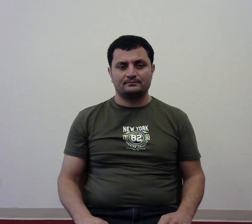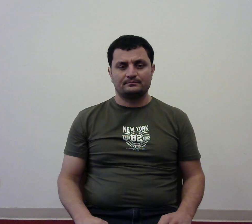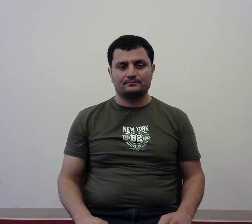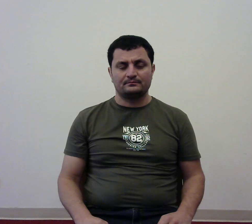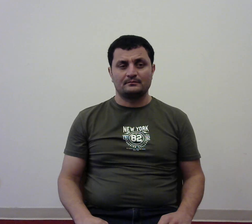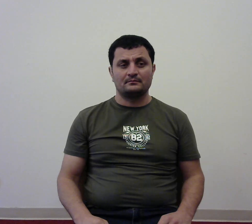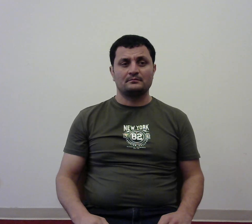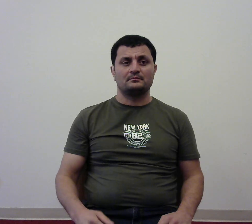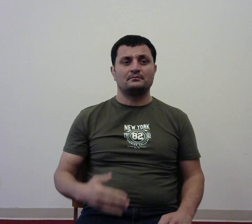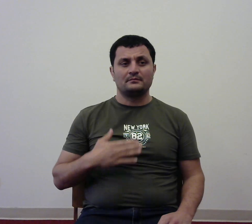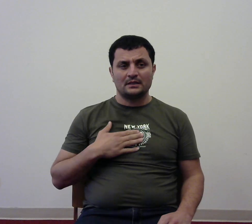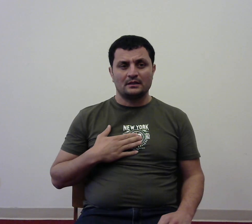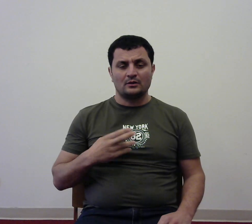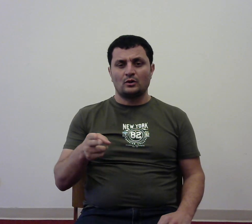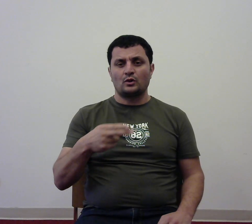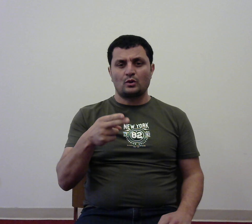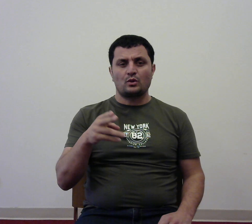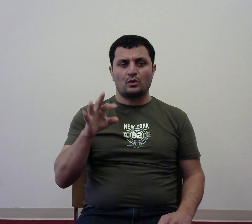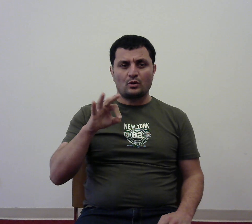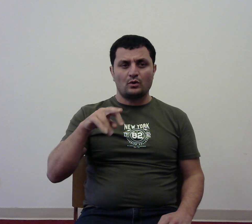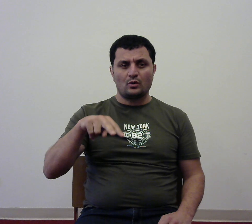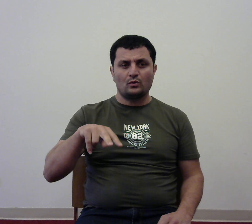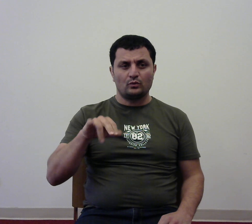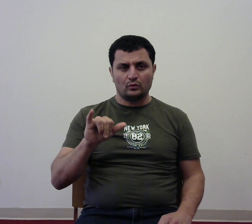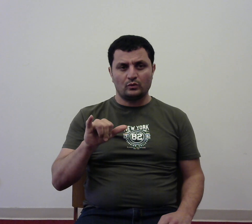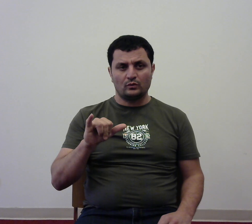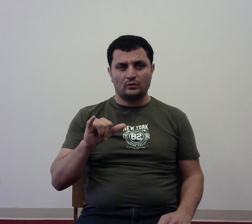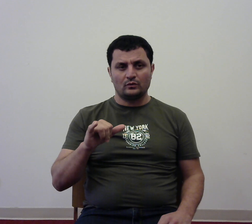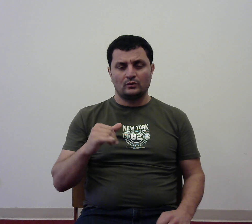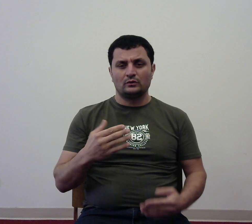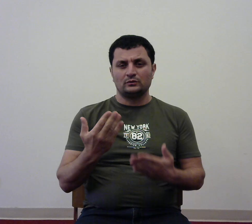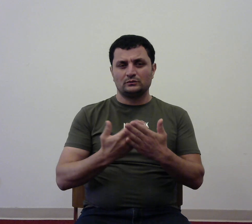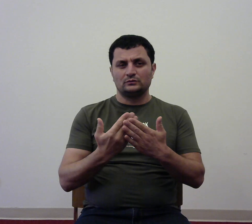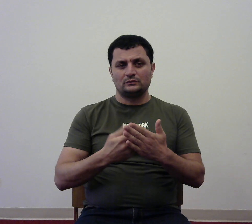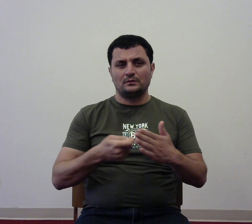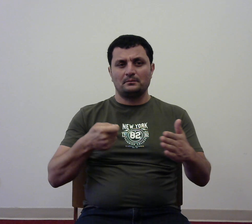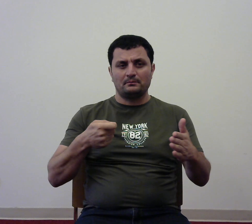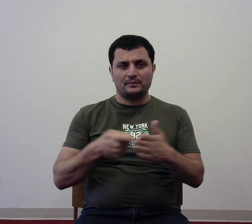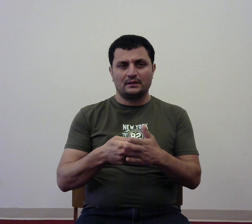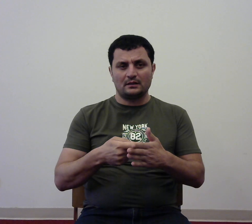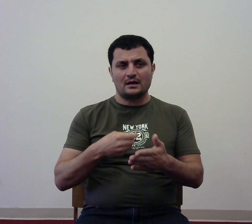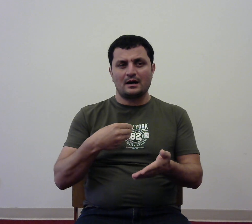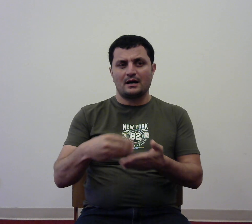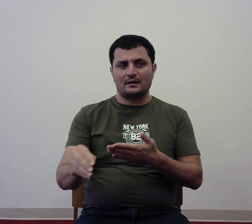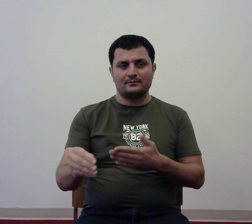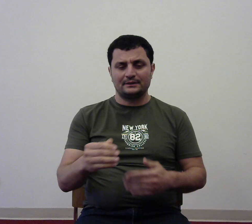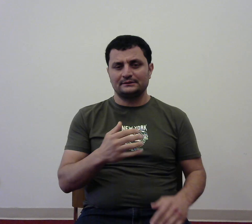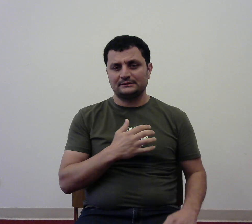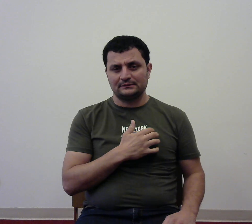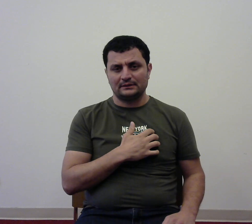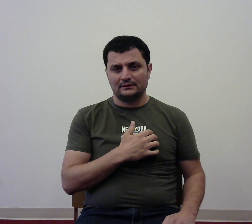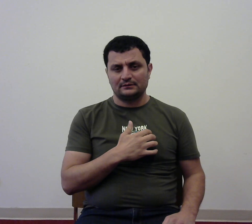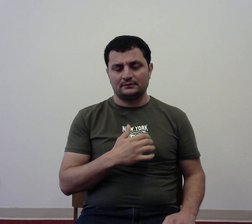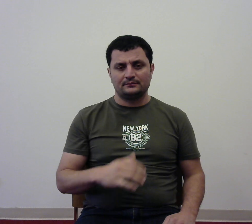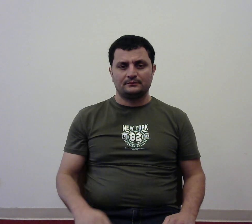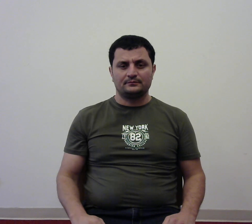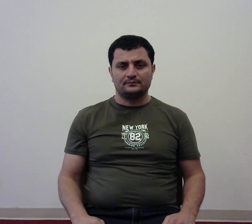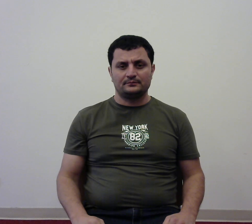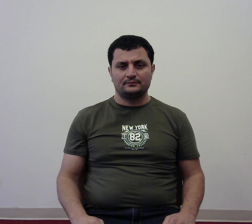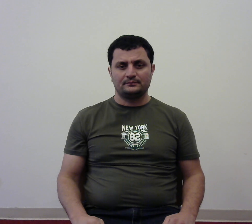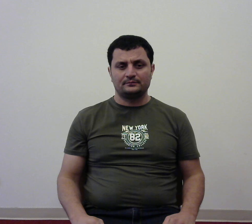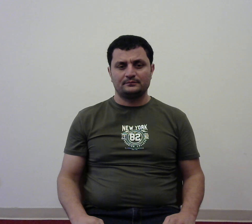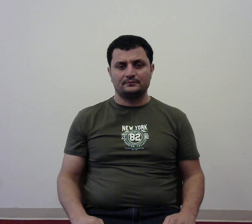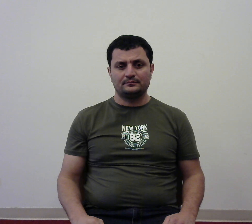Mən "Dolu" filminə bilet almaq istəyirəm